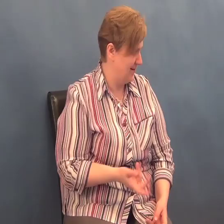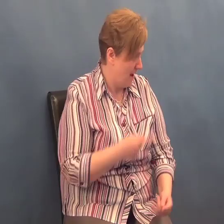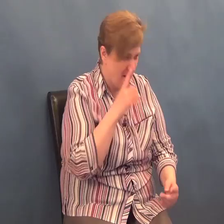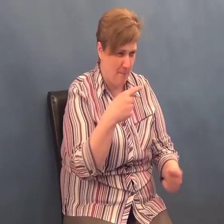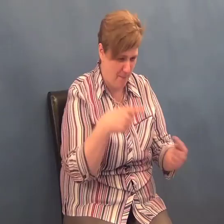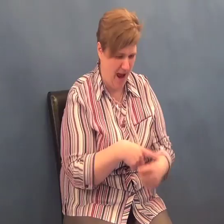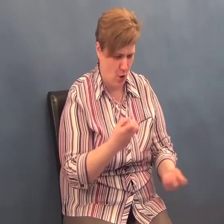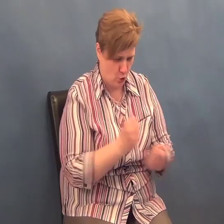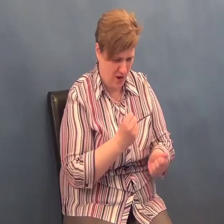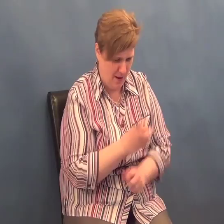Widać, że to coś zimowego.